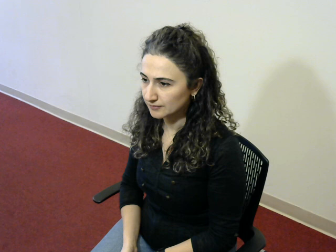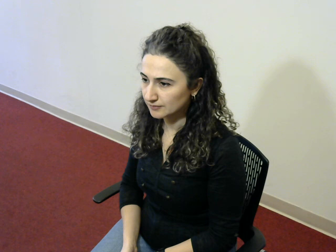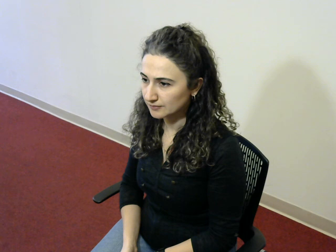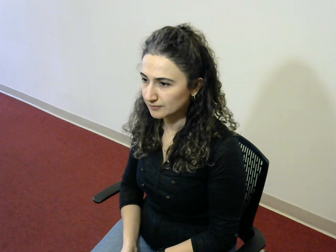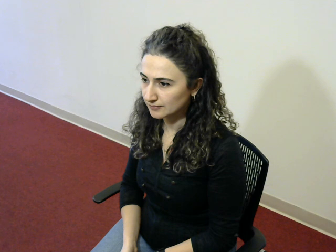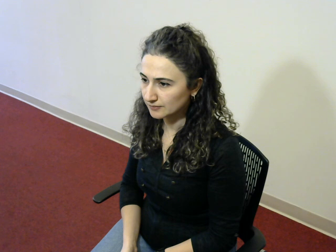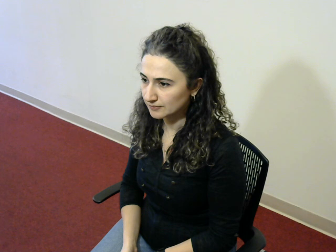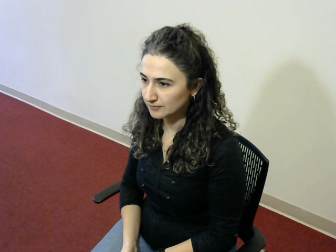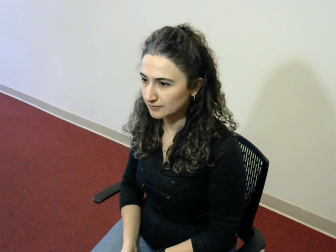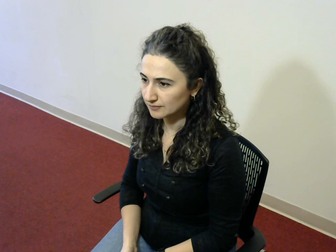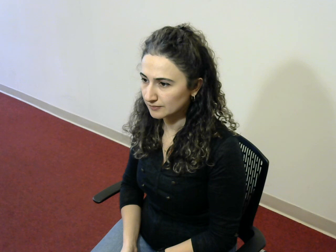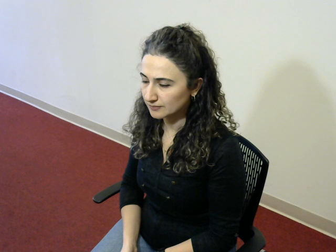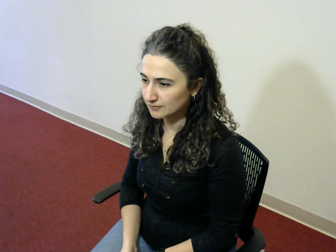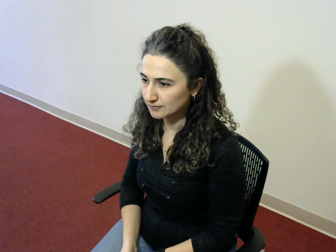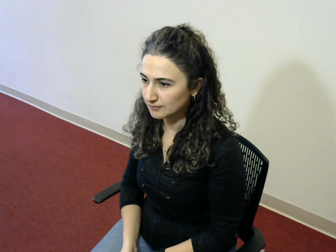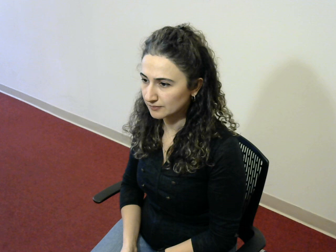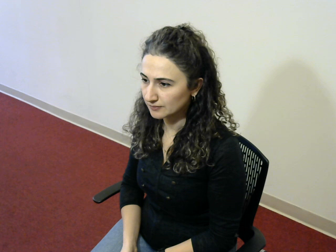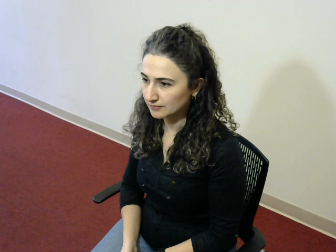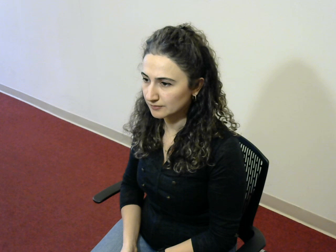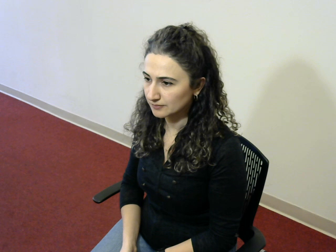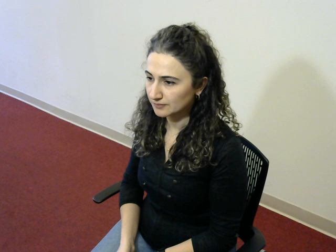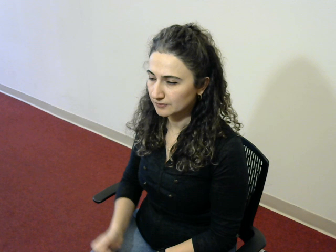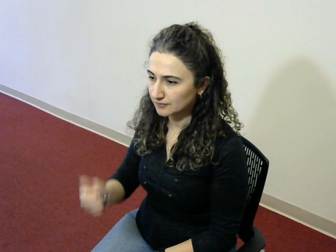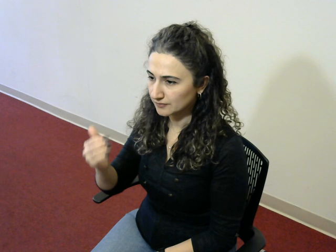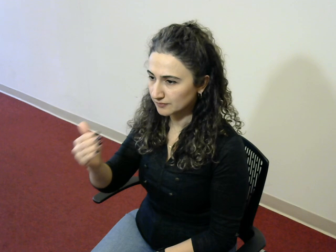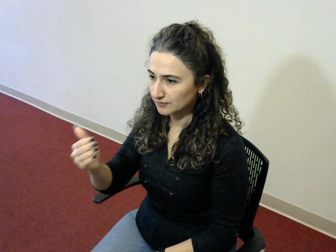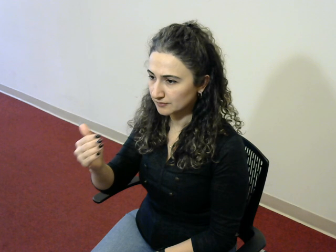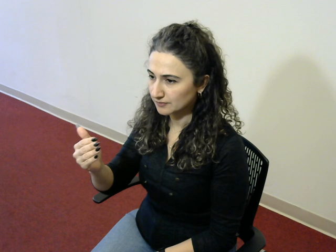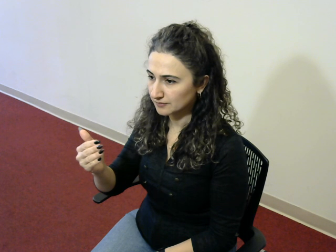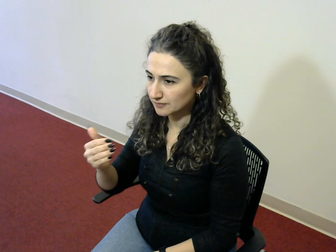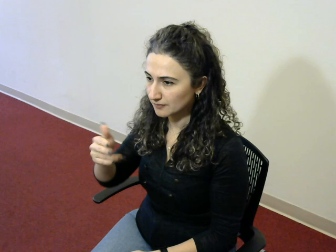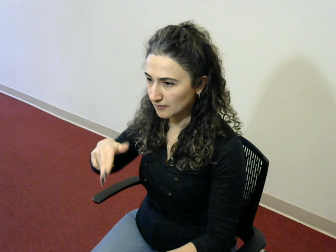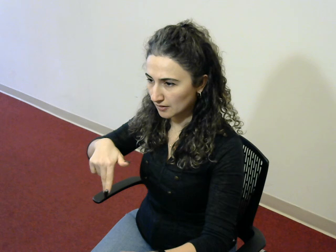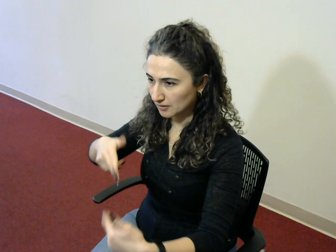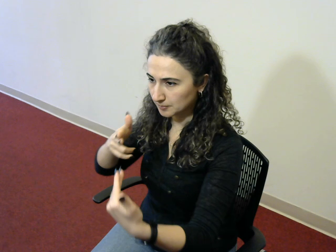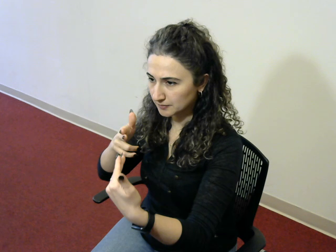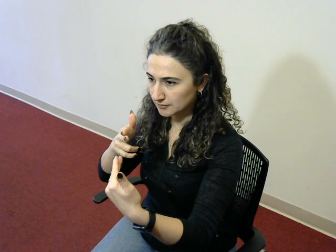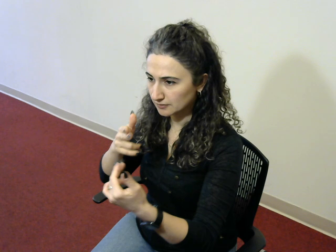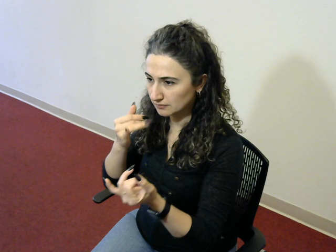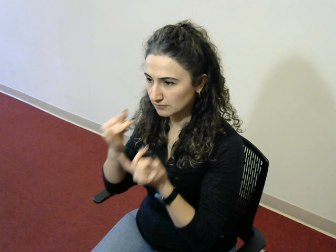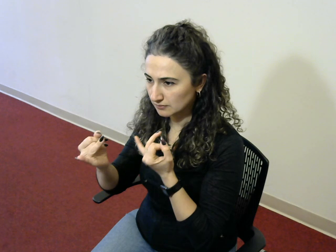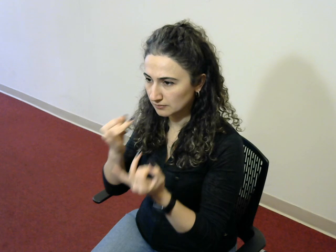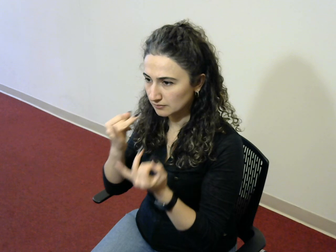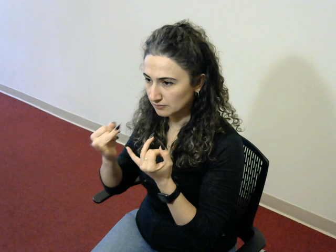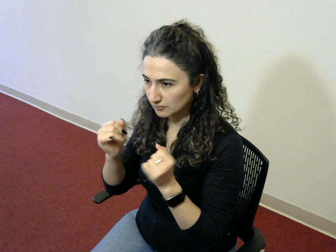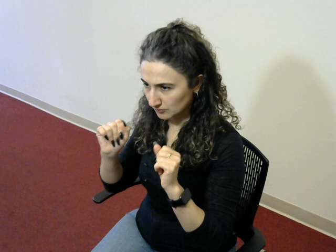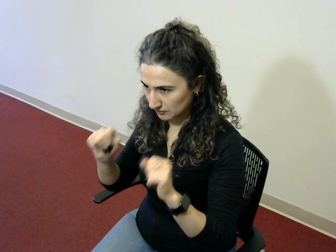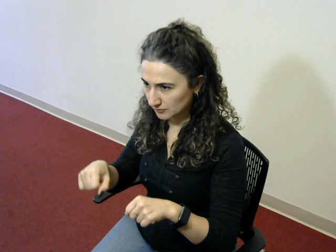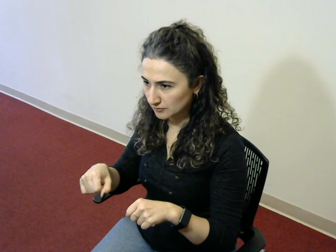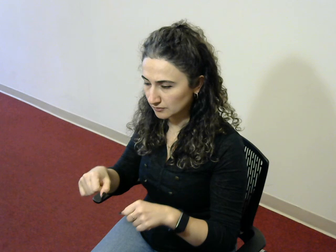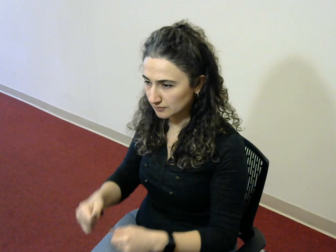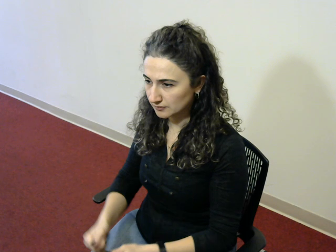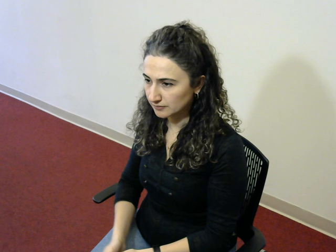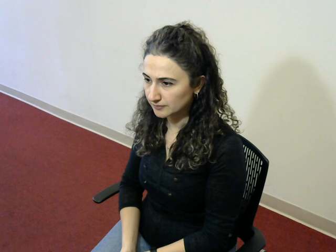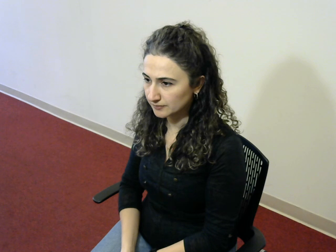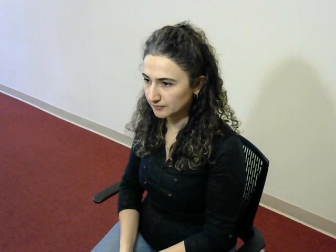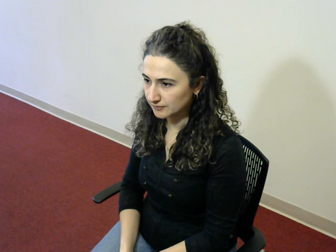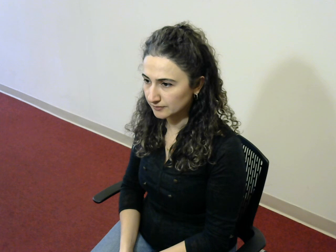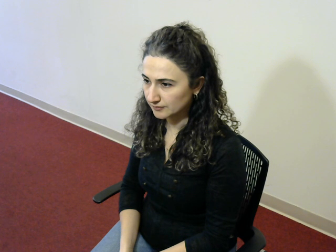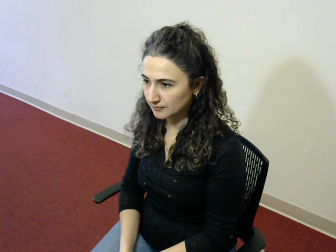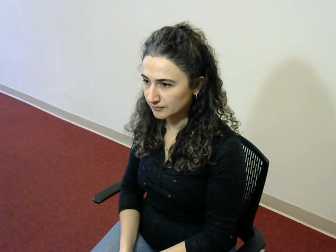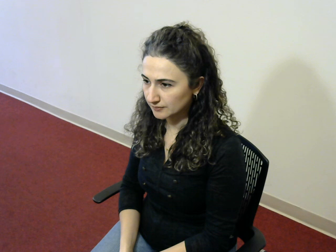Sizinlə görüntülü danışmaq olar?